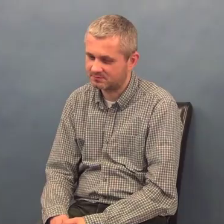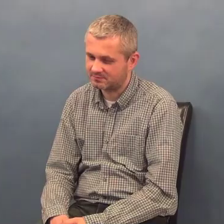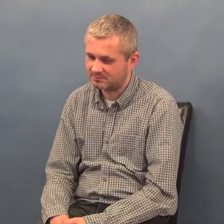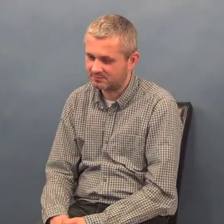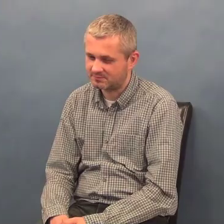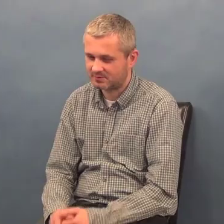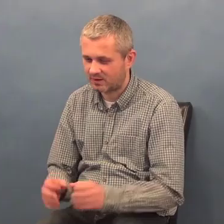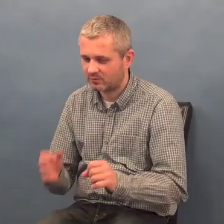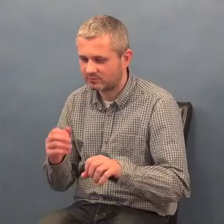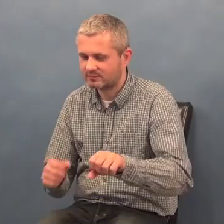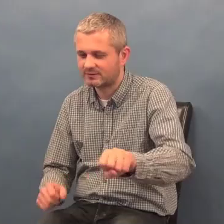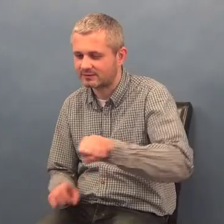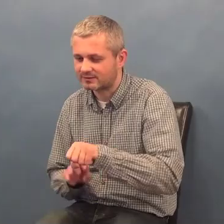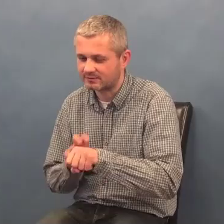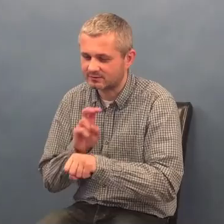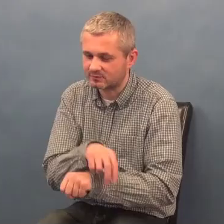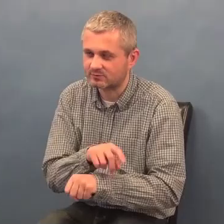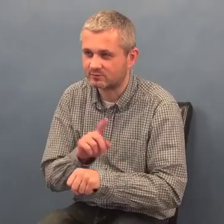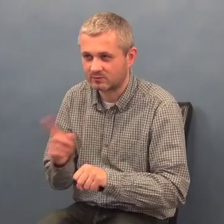Jest samochód i nie wolno do niego wsiadać.